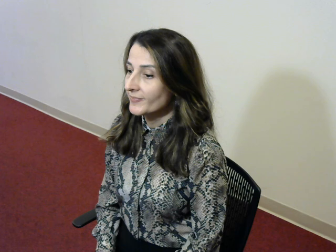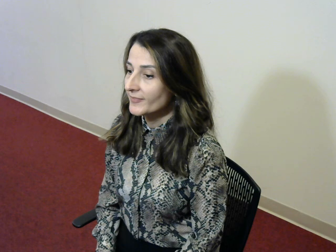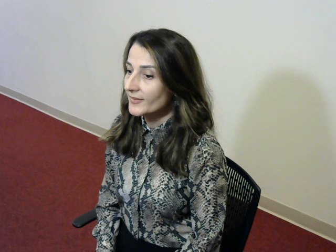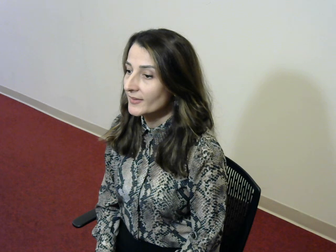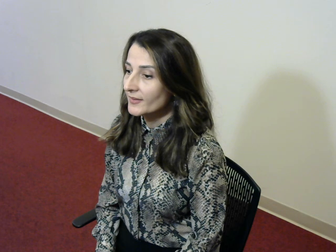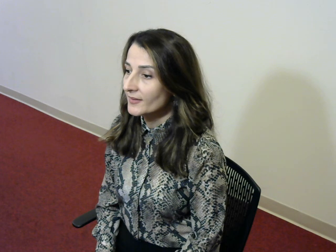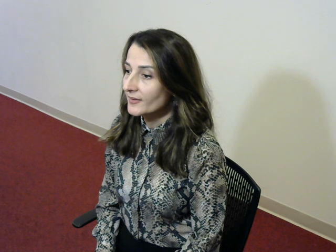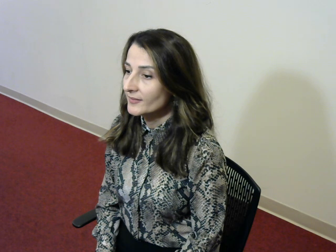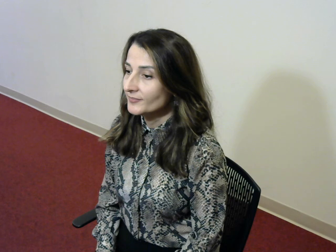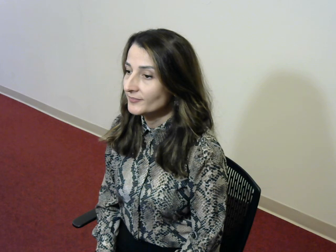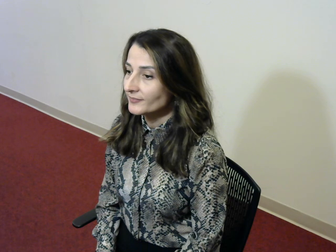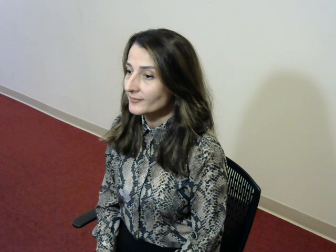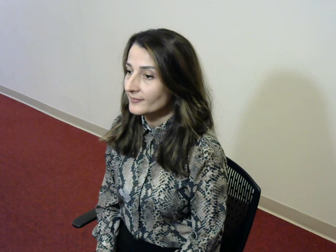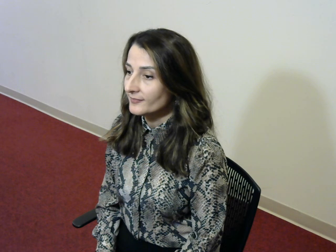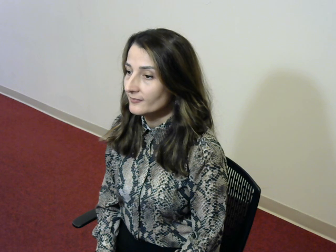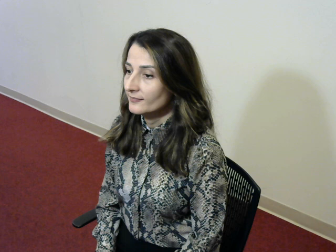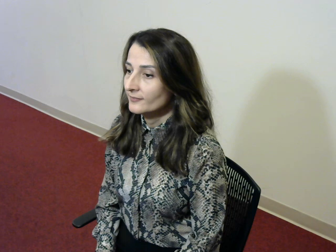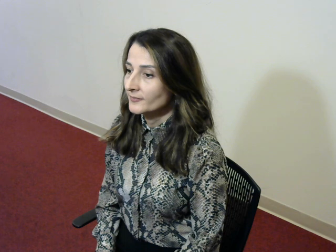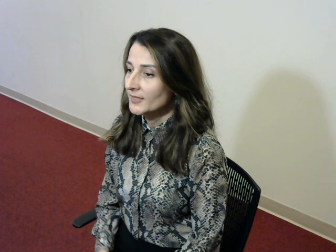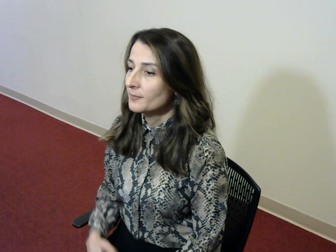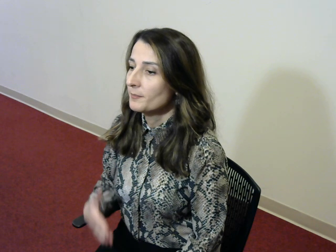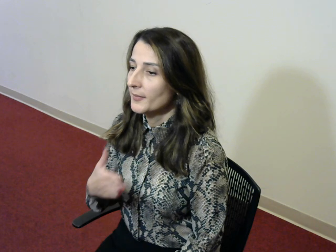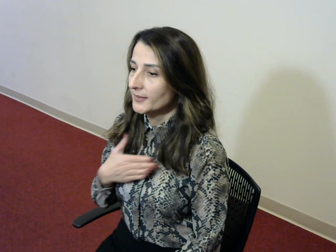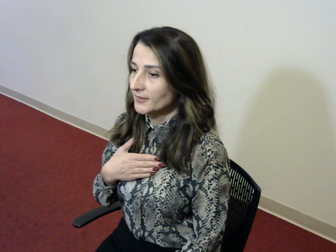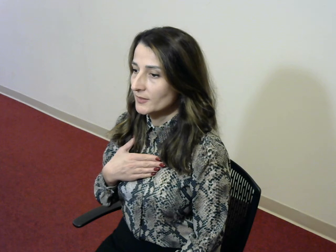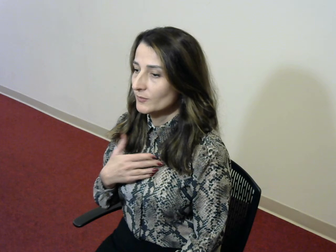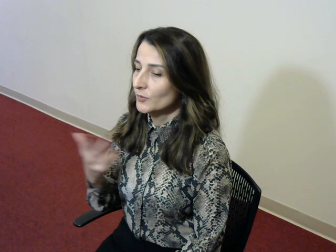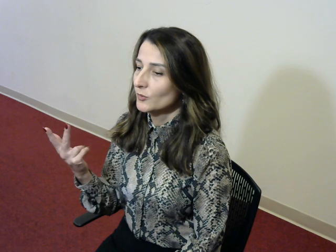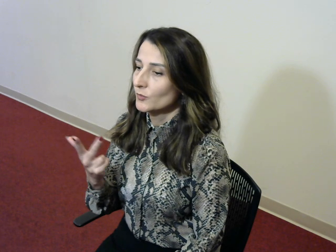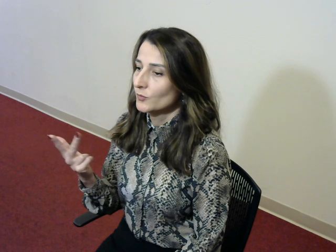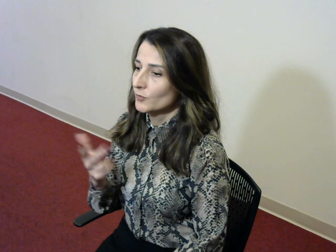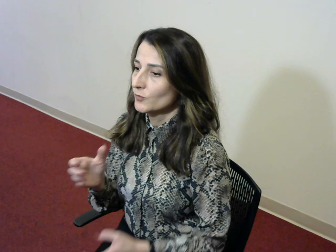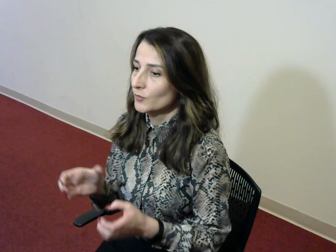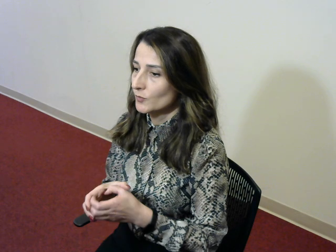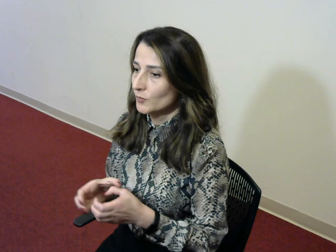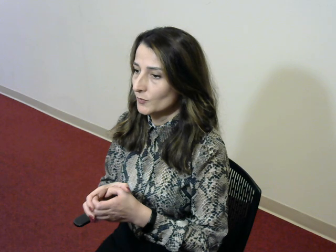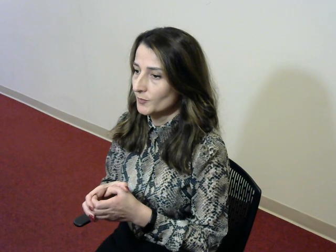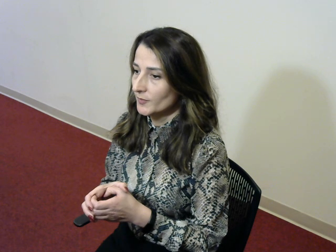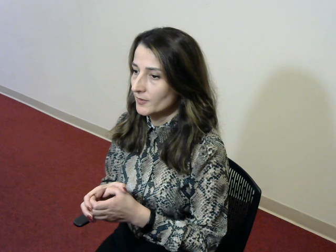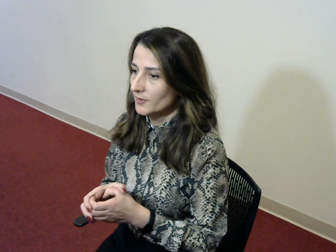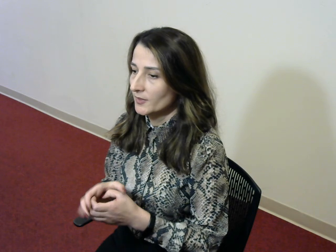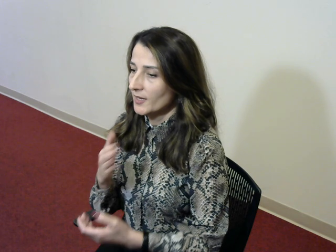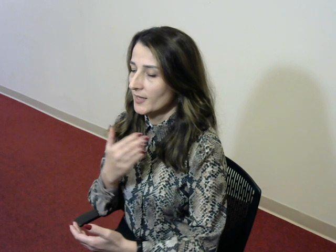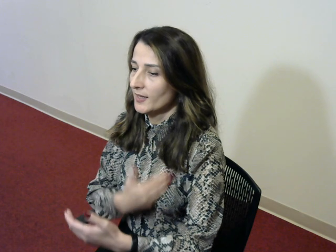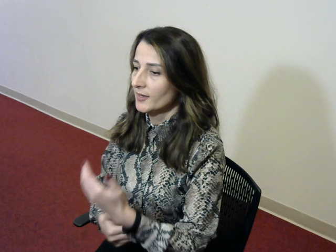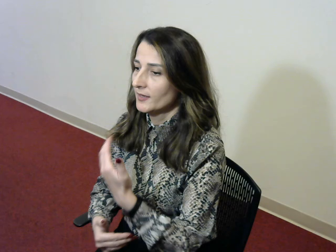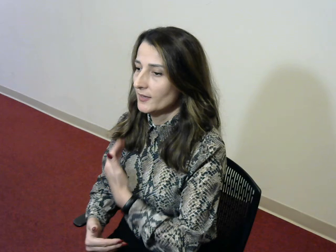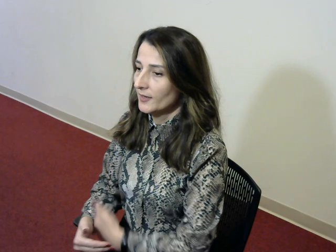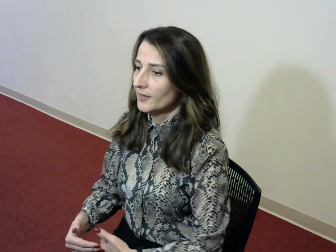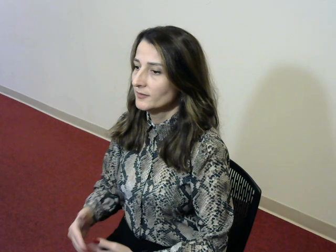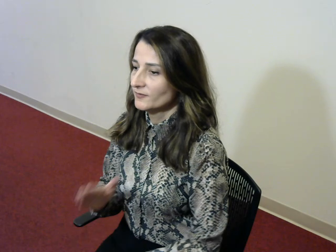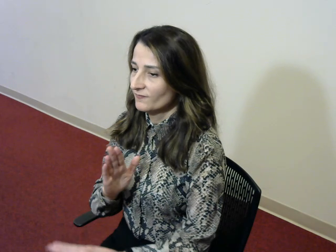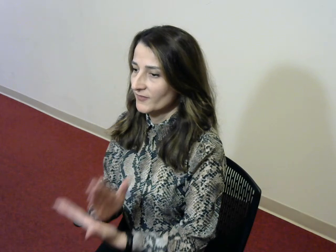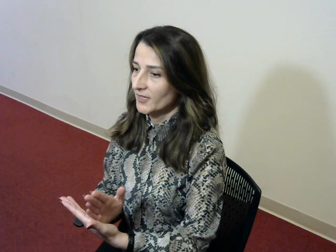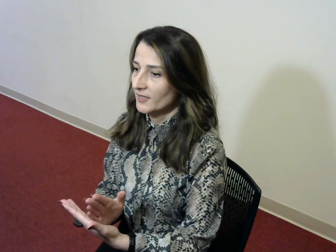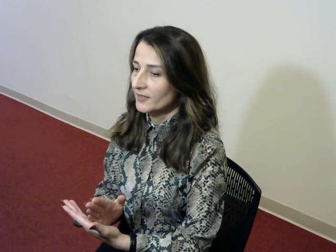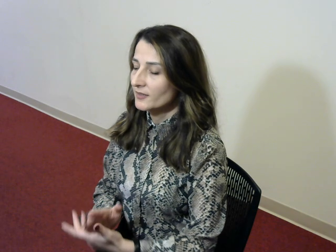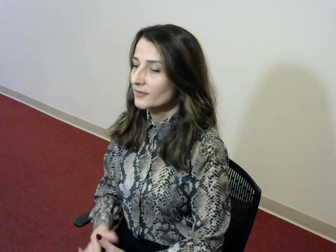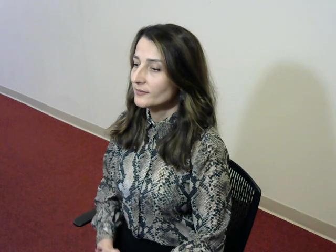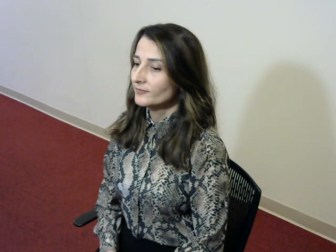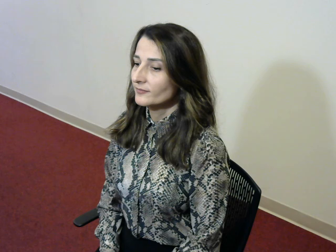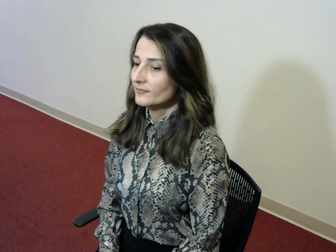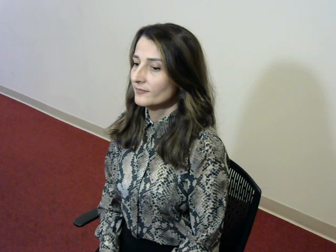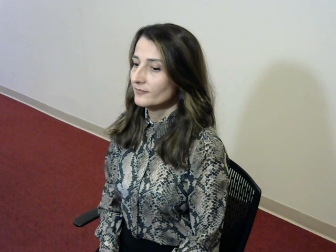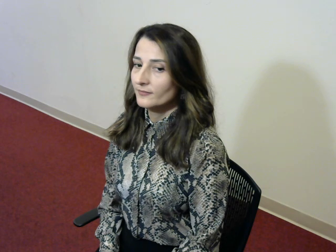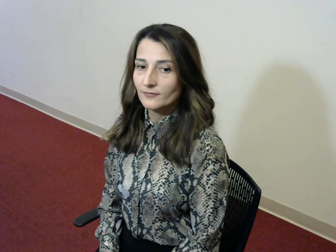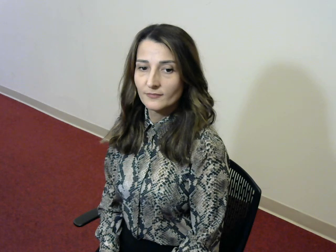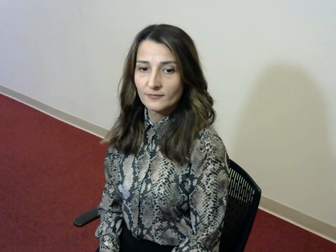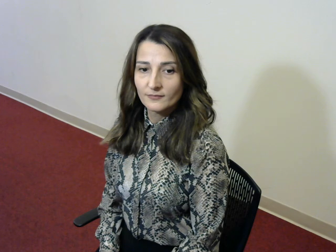Mənim üçünücü dərəcə əlilliyim var